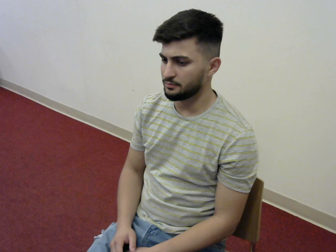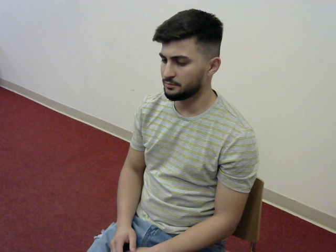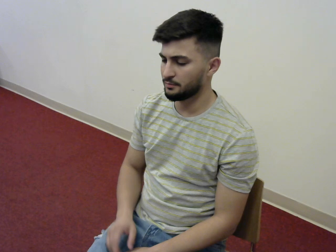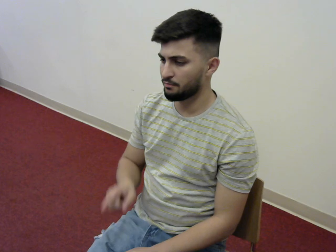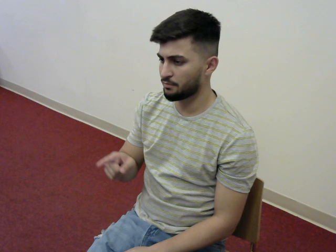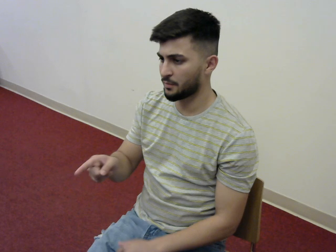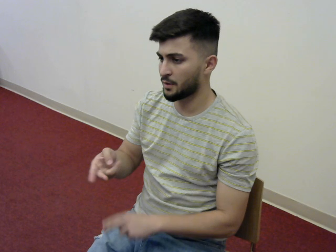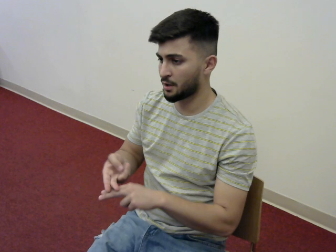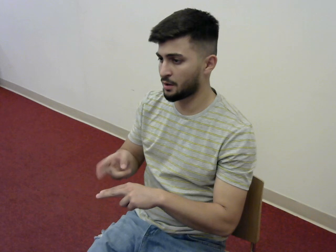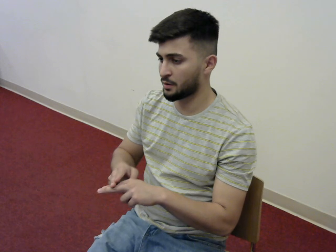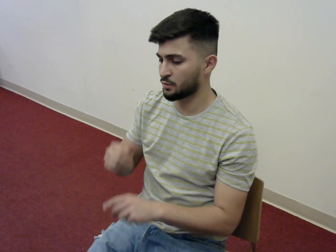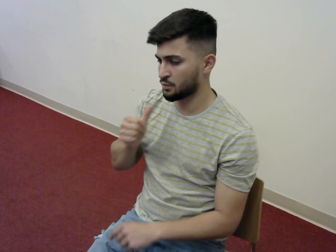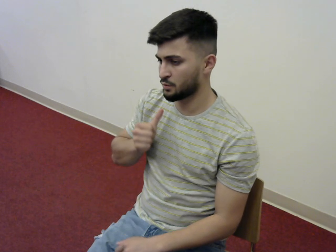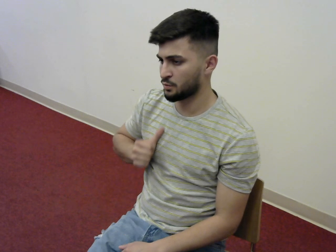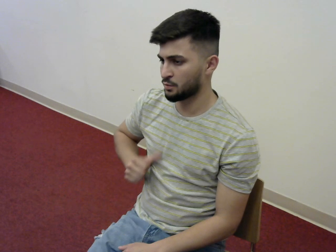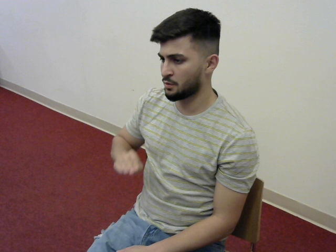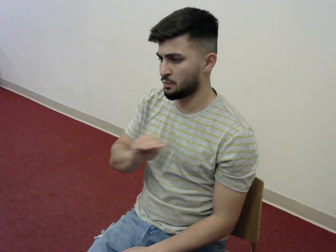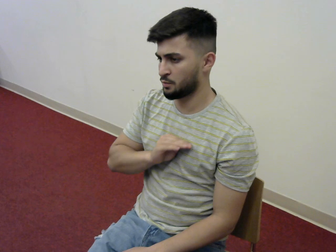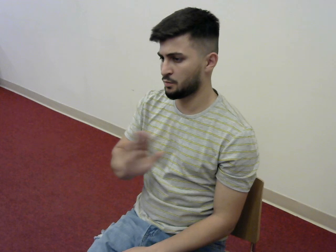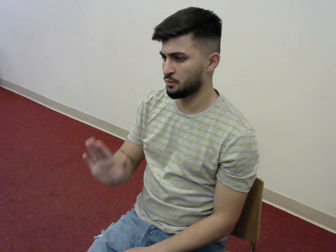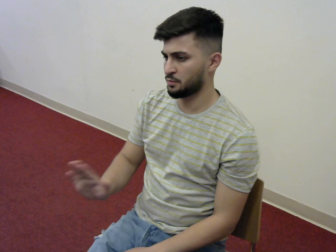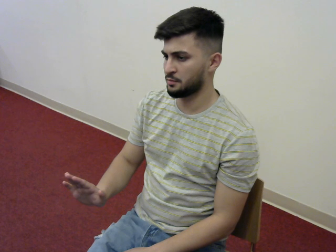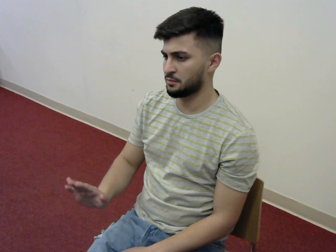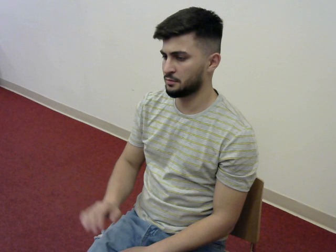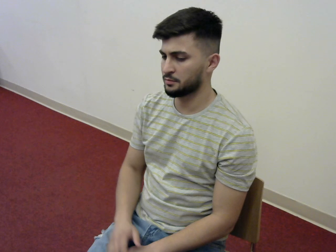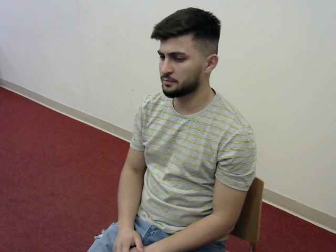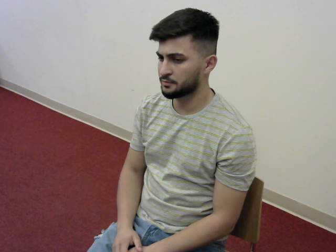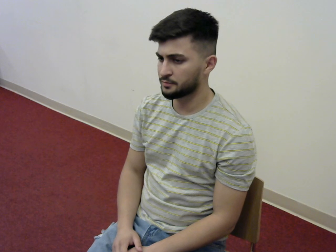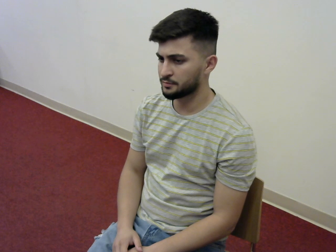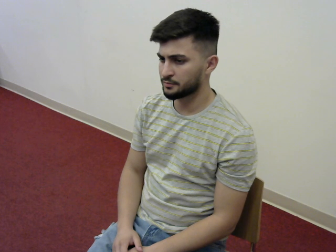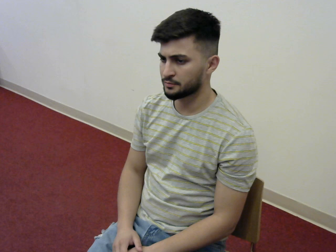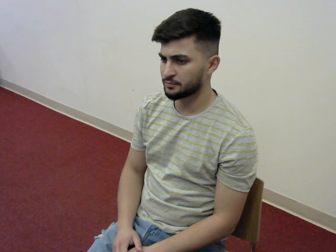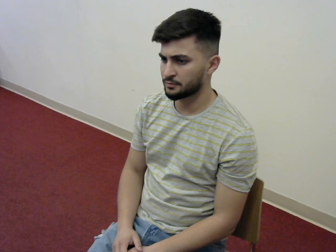Bu çanta mənim deyil